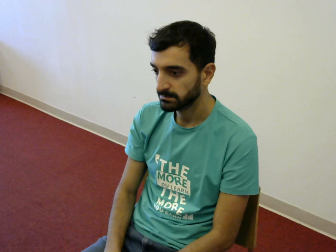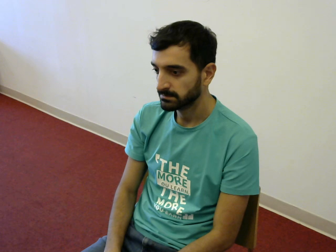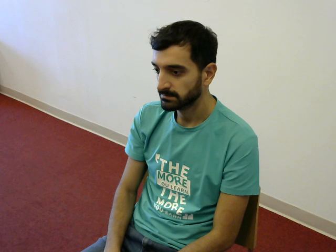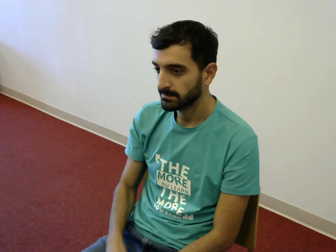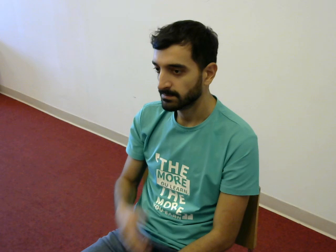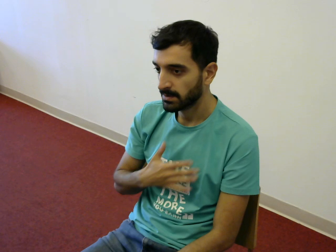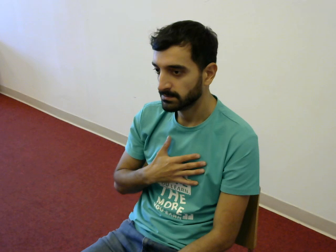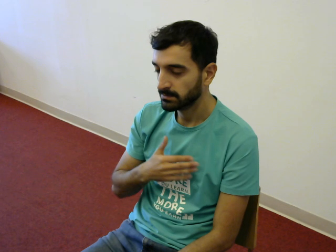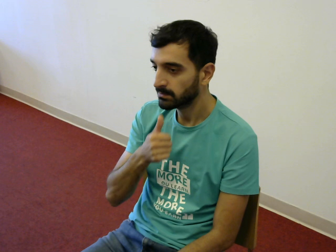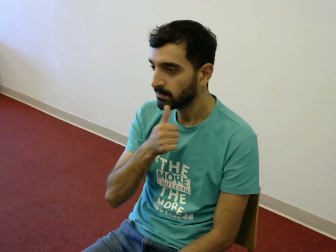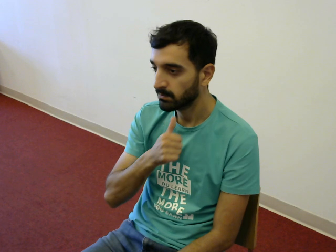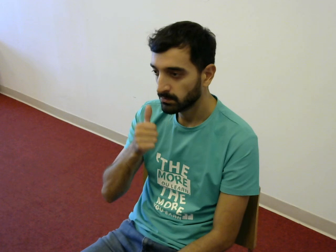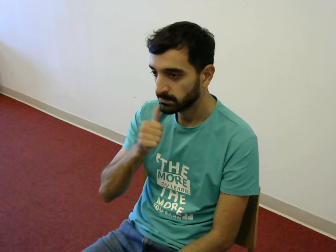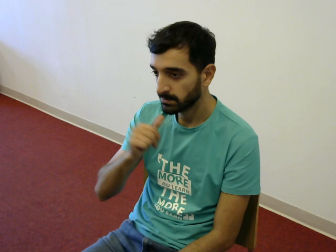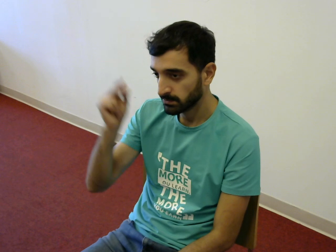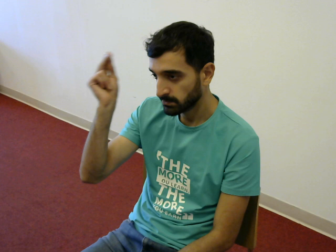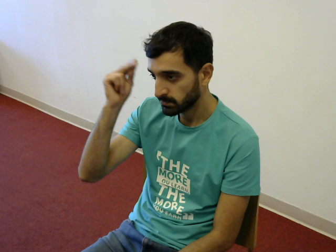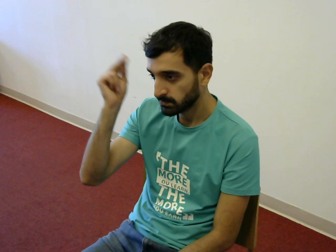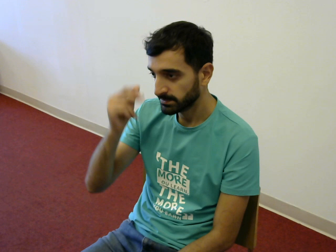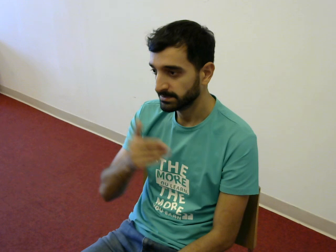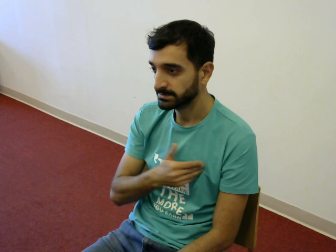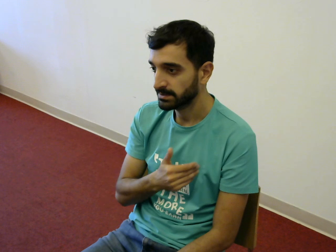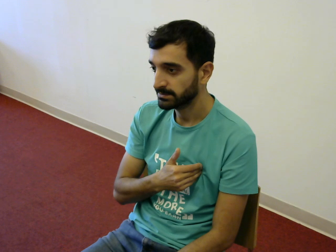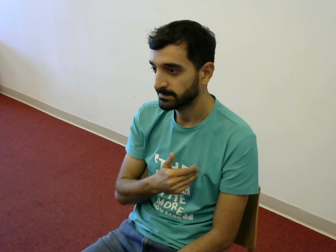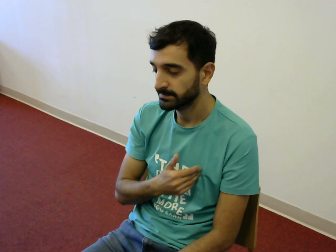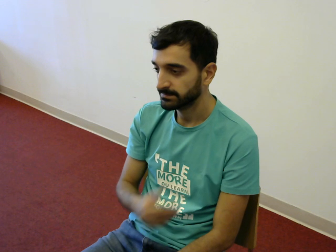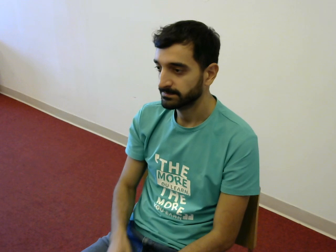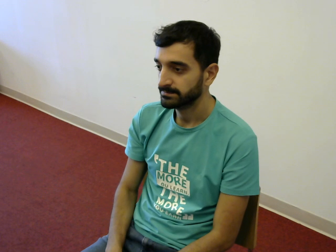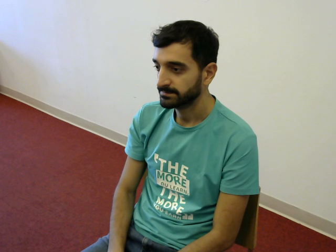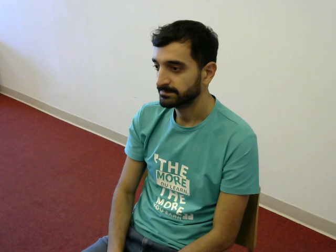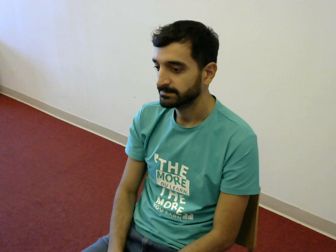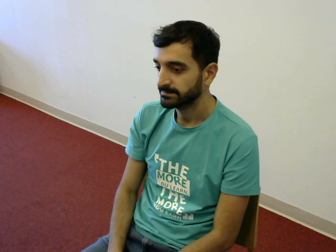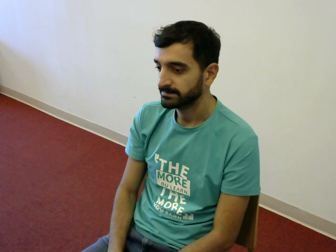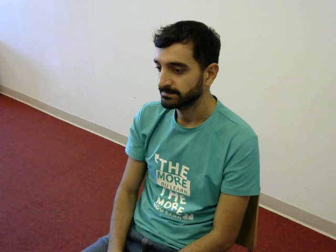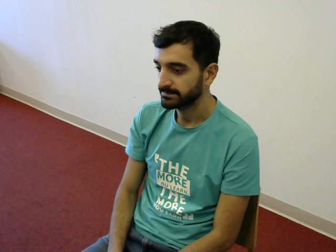Mən kodlaşdırma öyrənmək istəyirəm